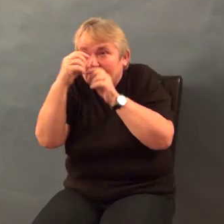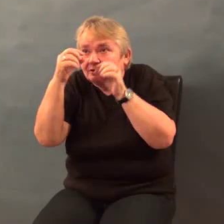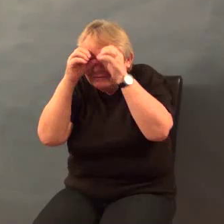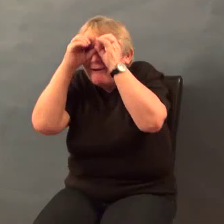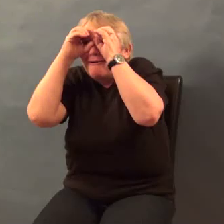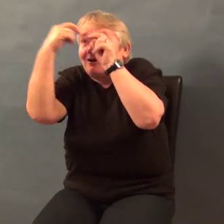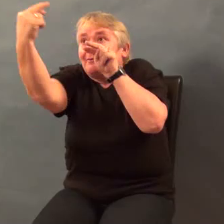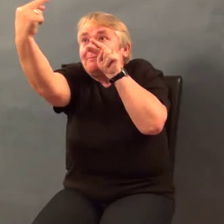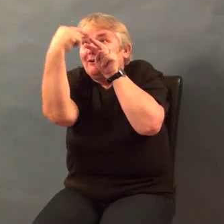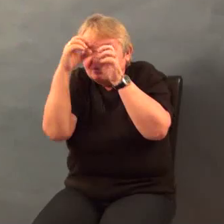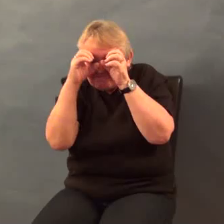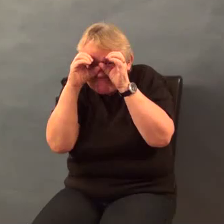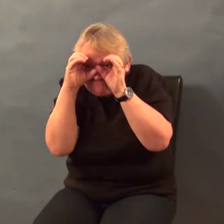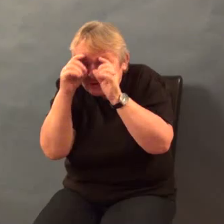Kot i ptaszek spojrzeli na siebie przez lornetki.